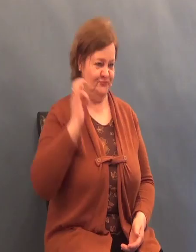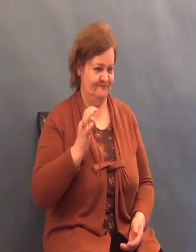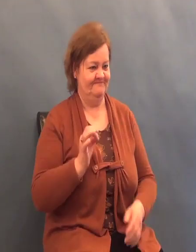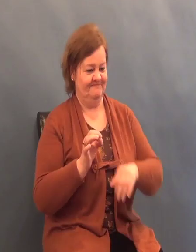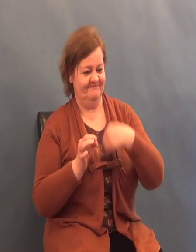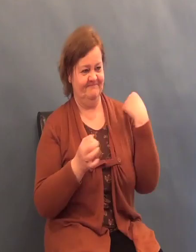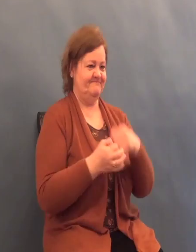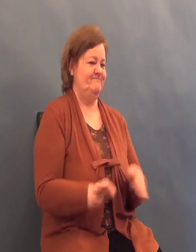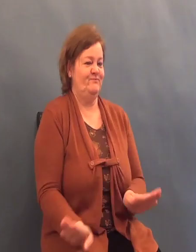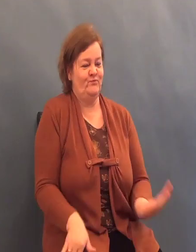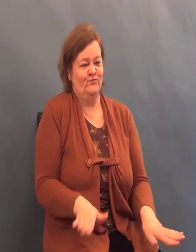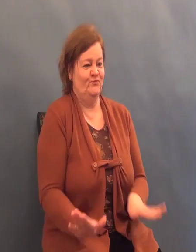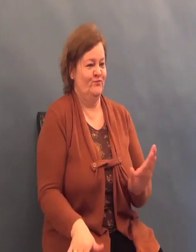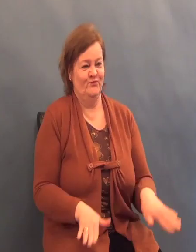Otwiera drzwi i wychodzi, idzie w swoim charakterystycznym stylu.